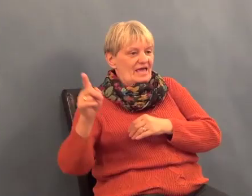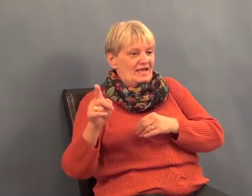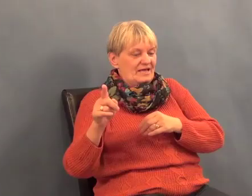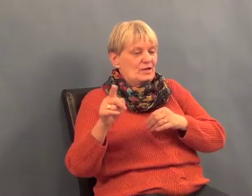Uciekł.